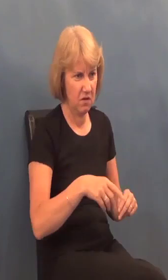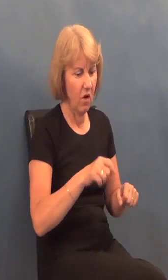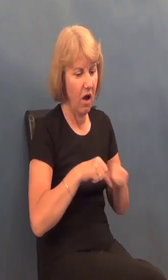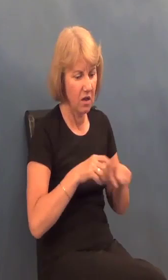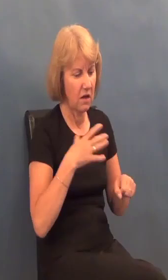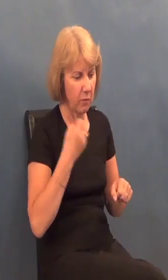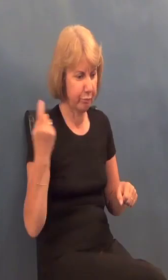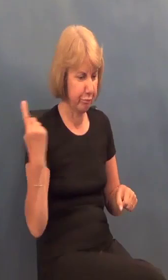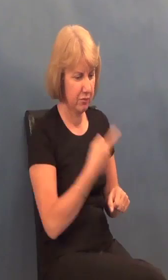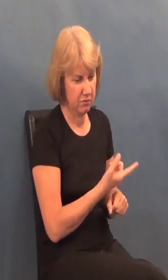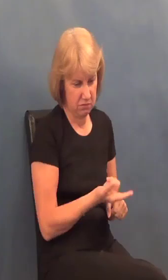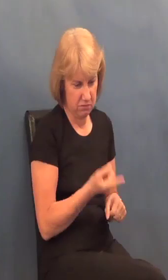Bo drezyna za wolno jedzie?